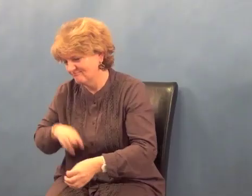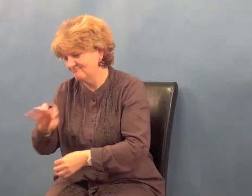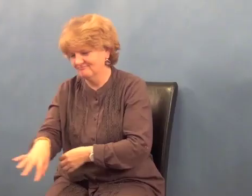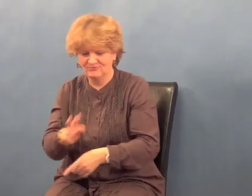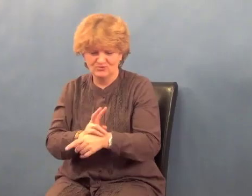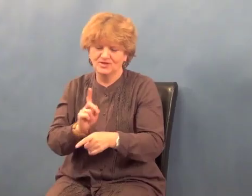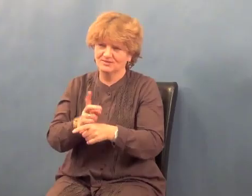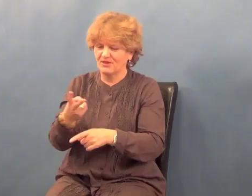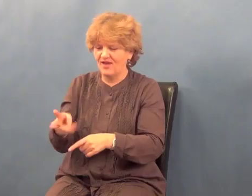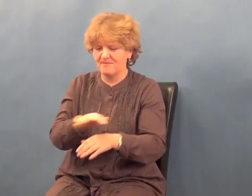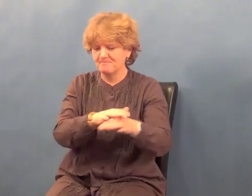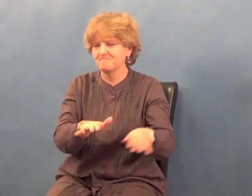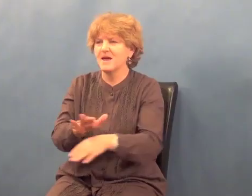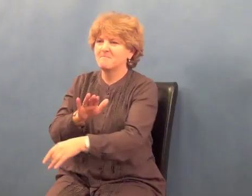Kończy wrzucać gruszki, obok stoją dwa już pełne kosze.